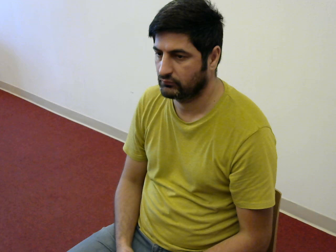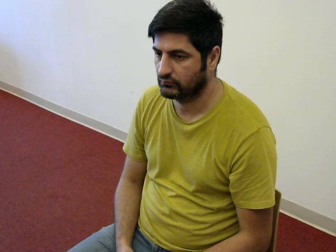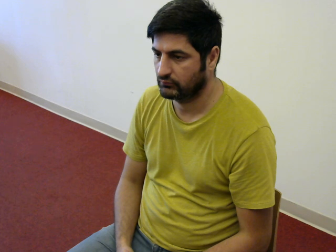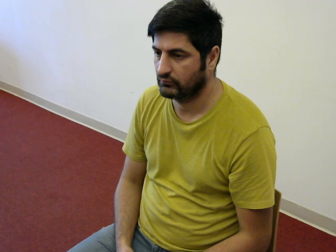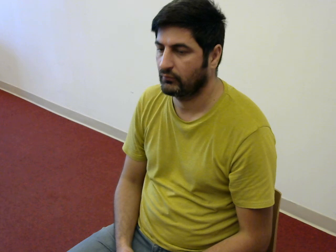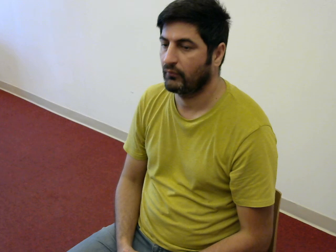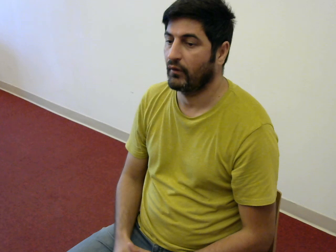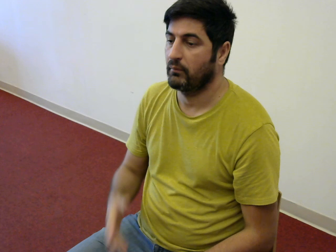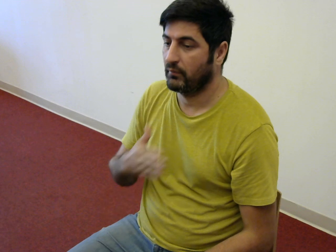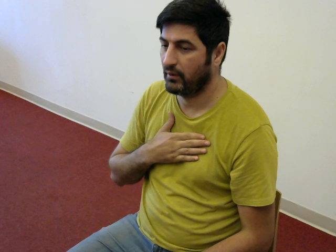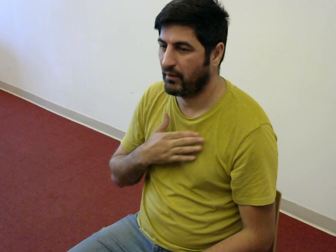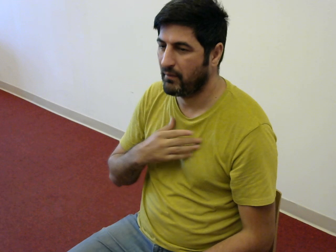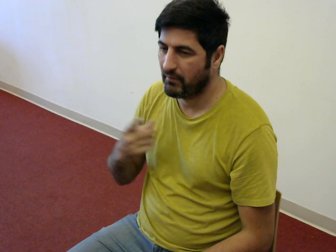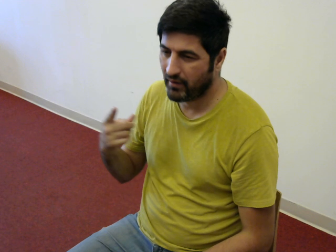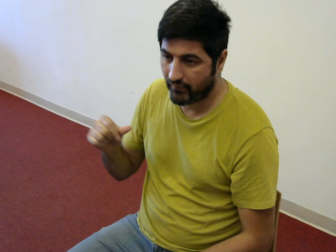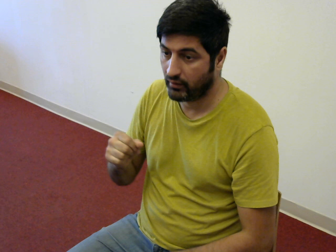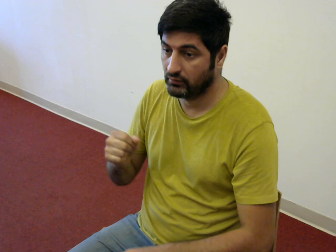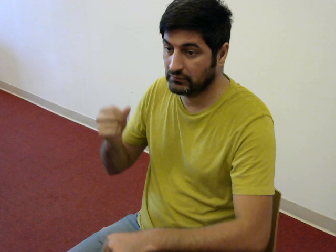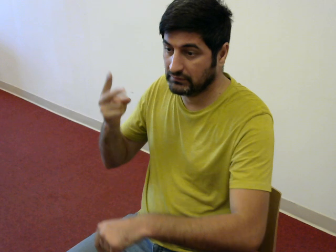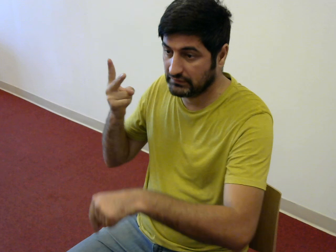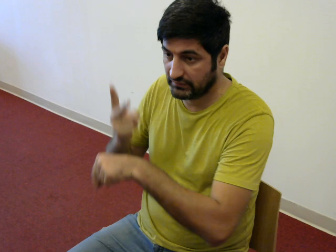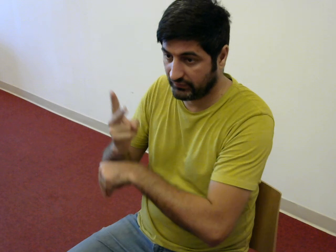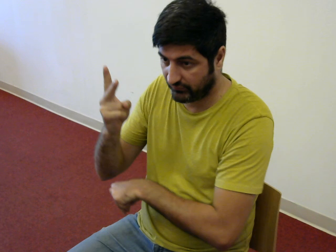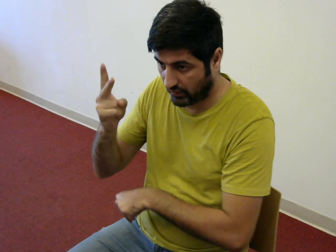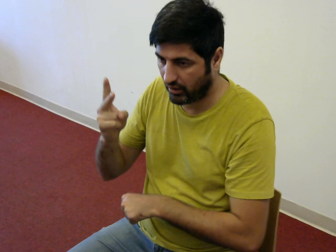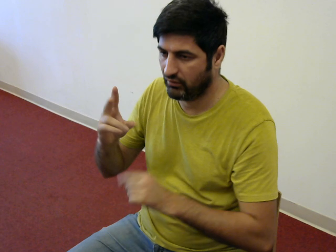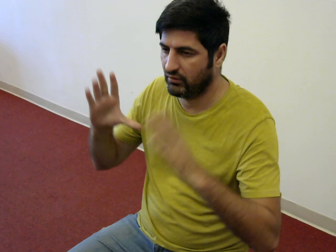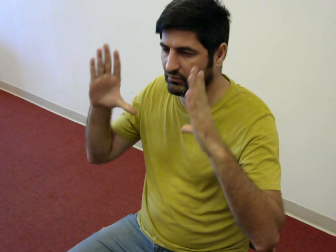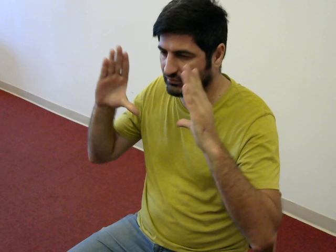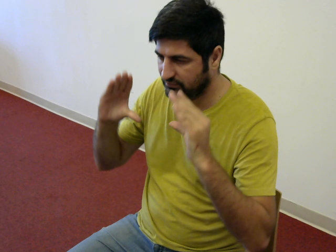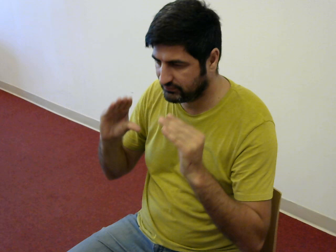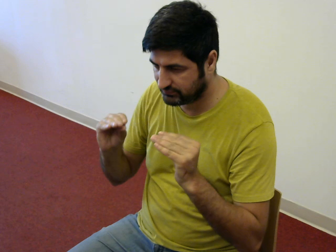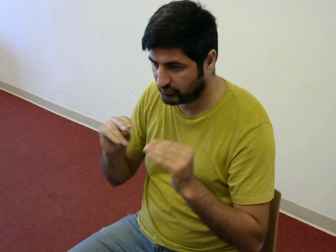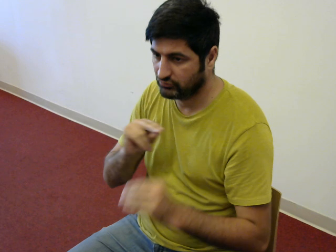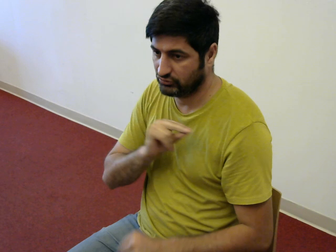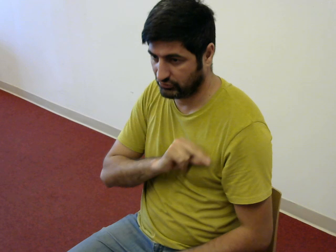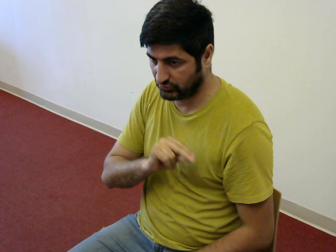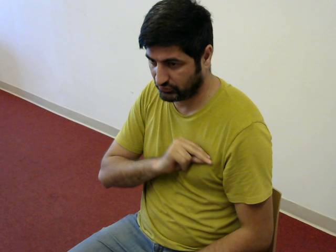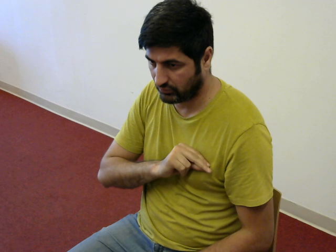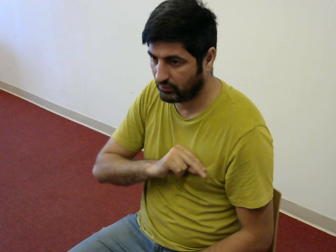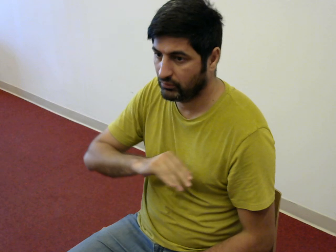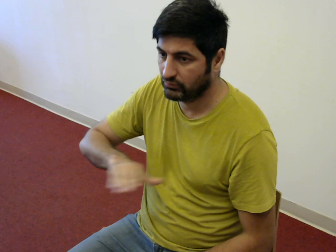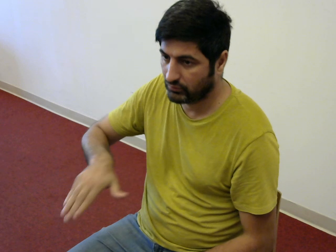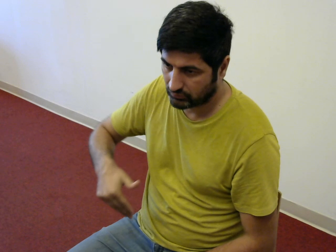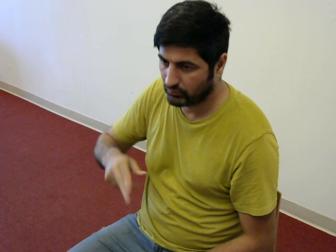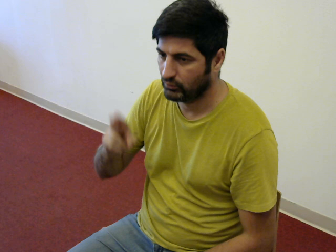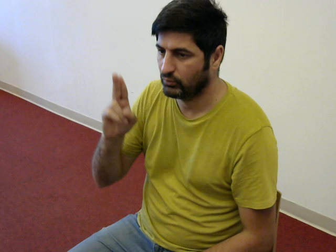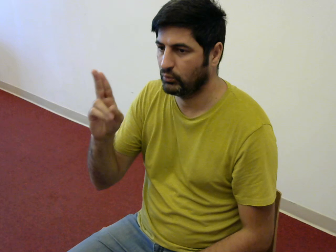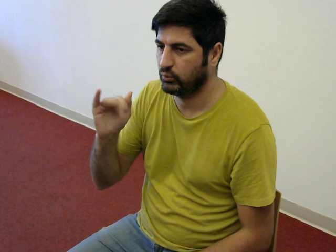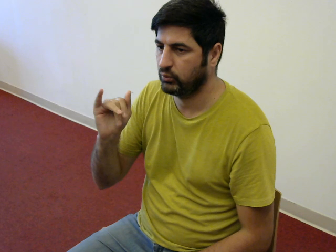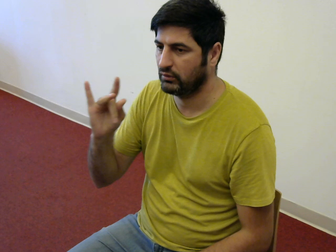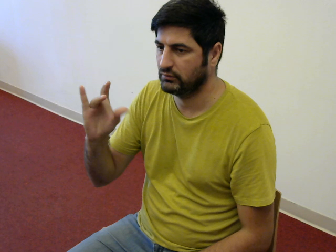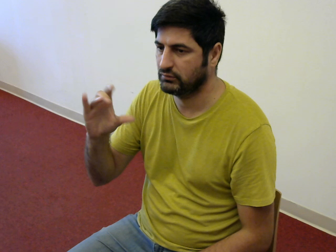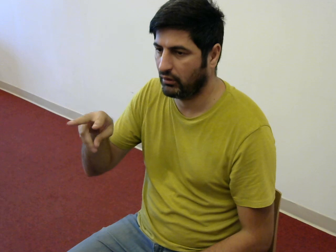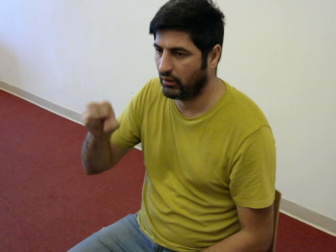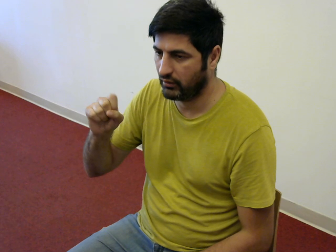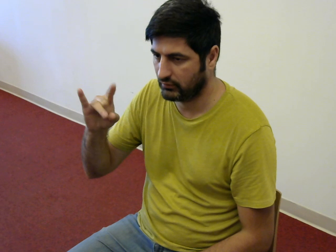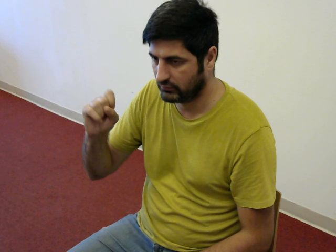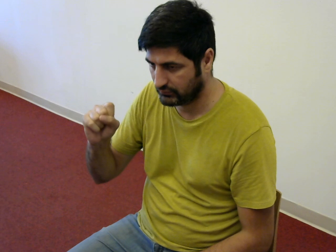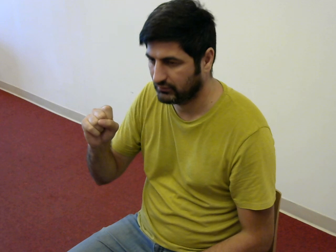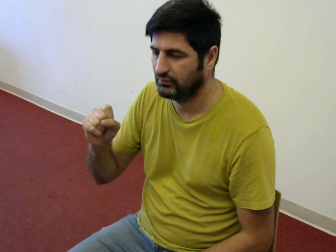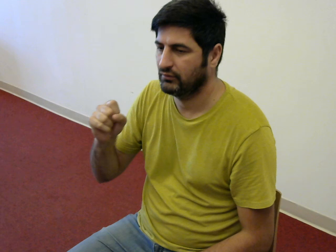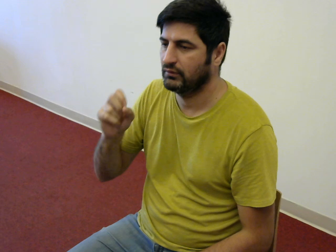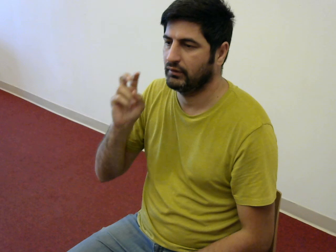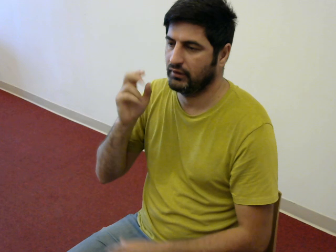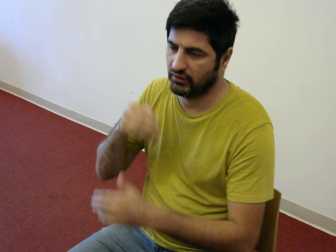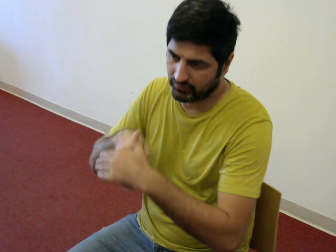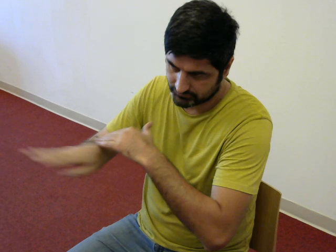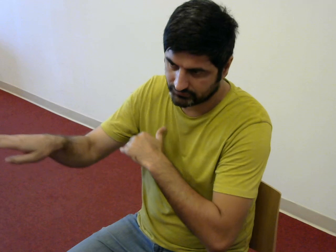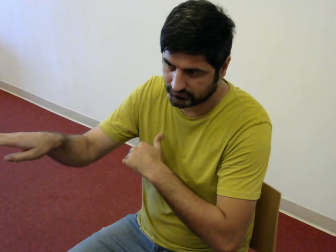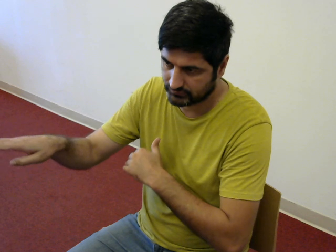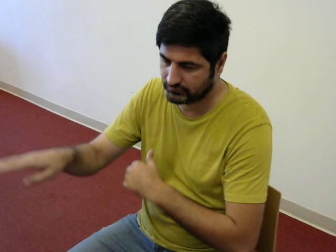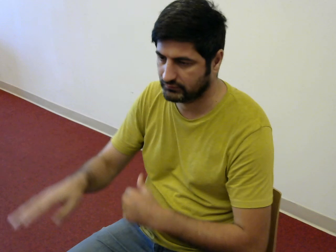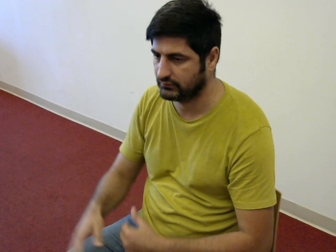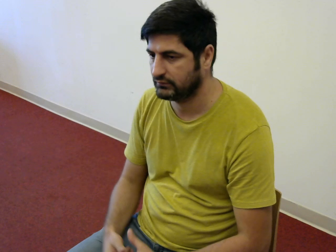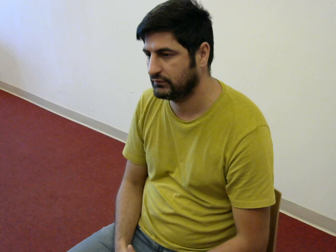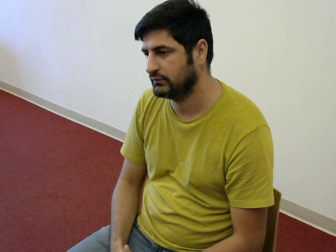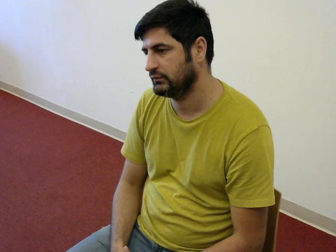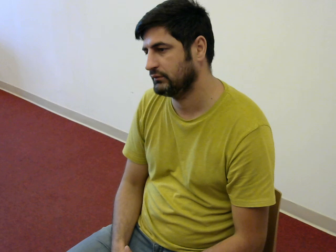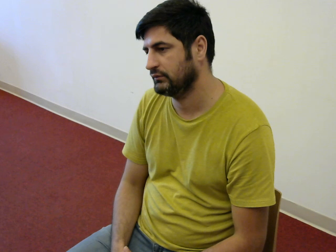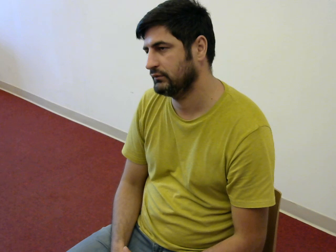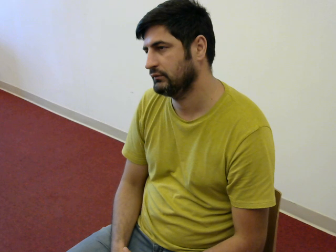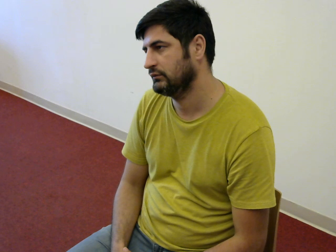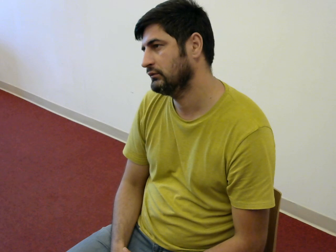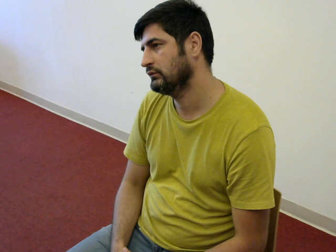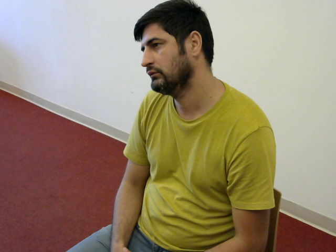Mən həftədə 2 dəfə axşam işdən sonra kursa gedirəm